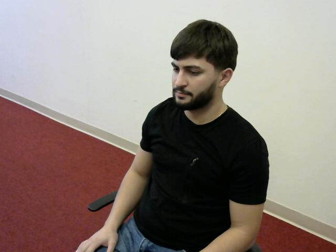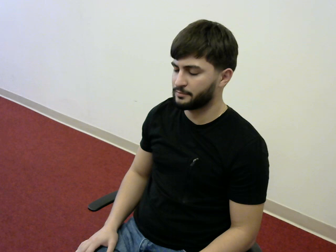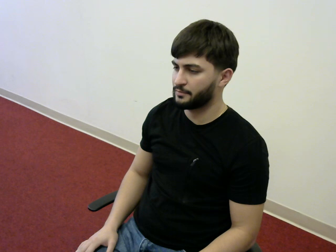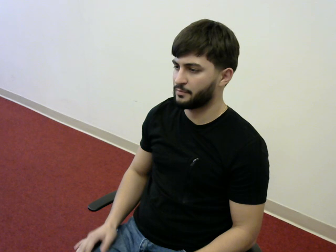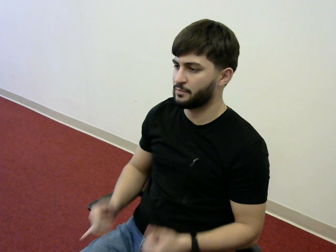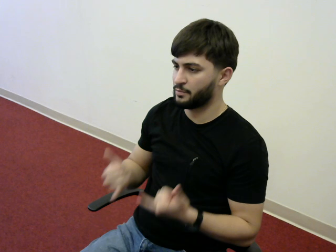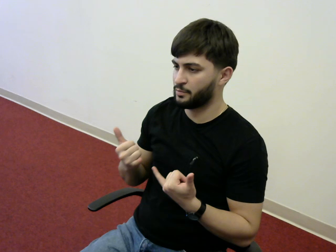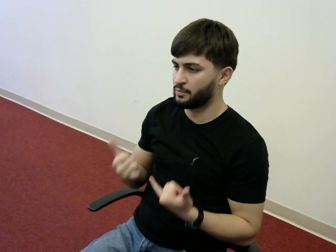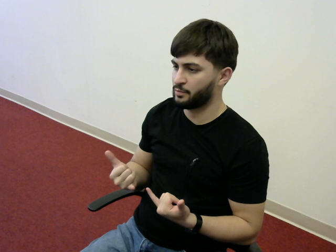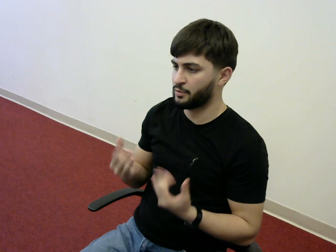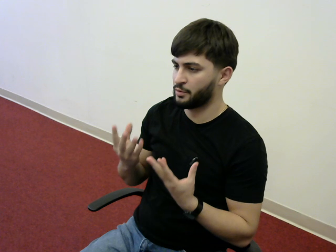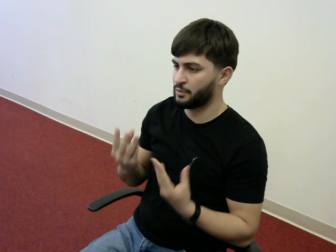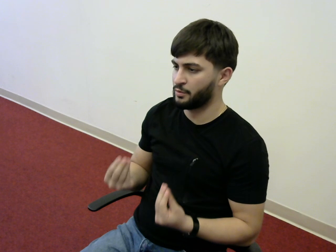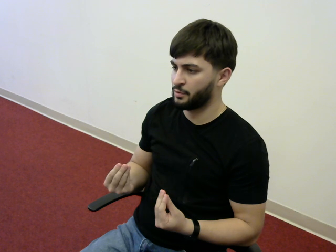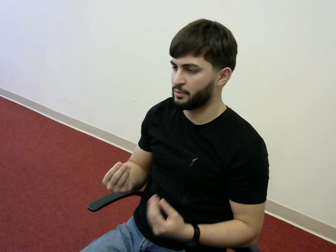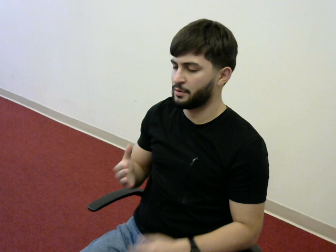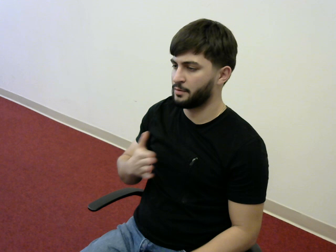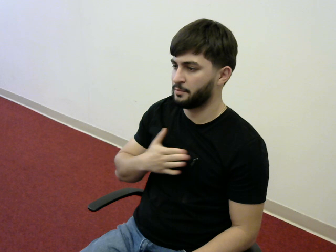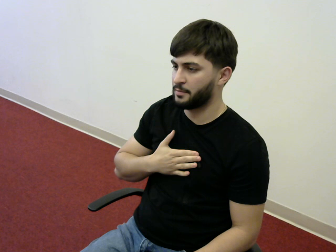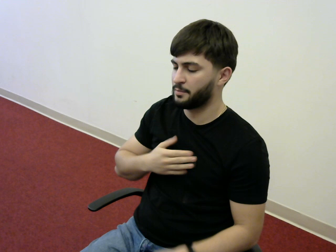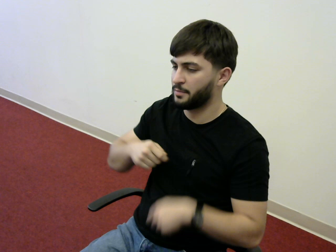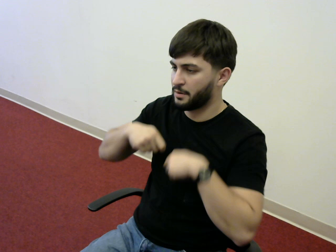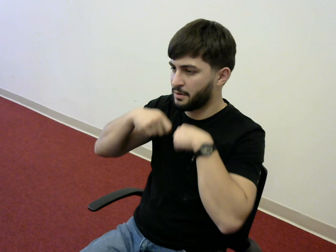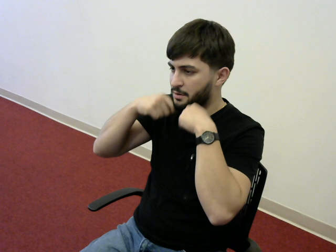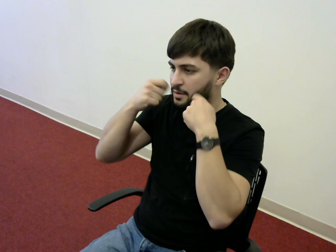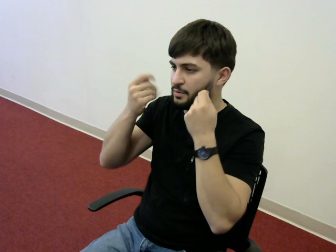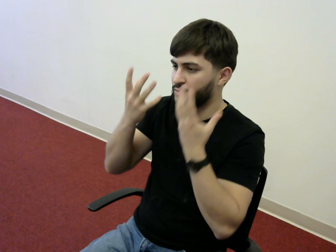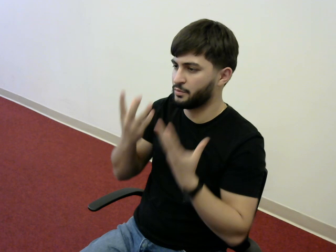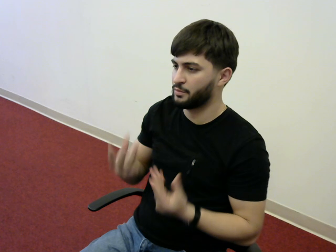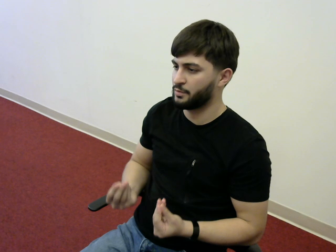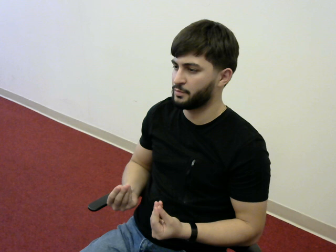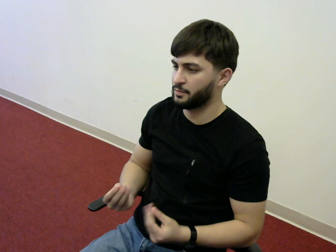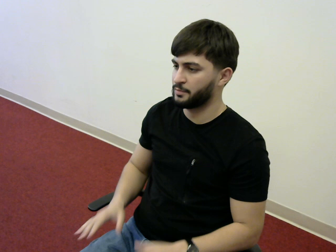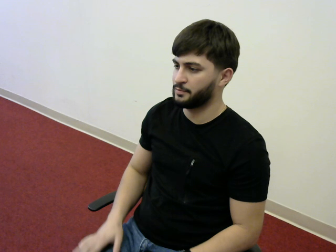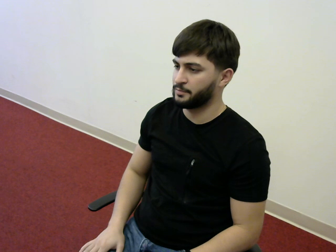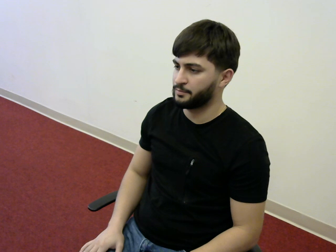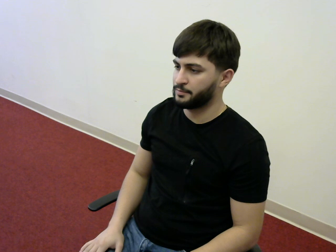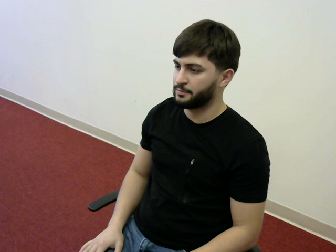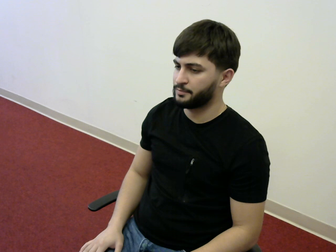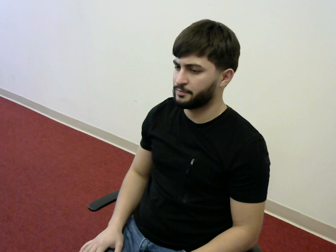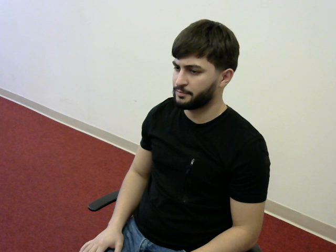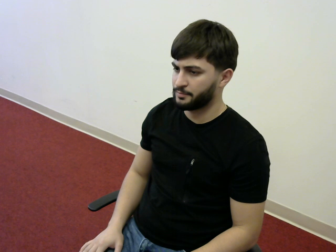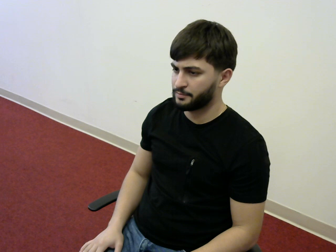Bu gün mənim ad günümdür